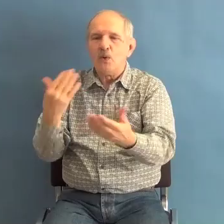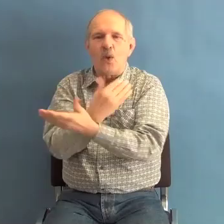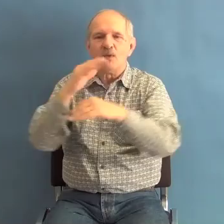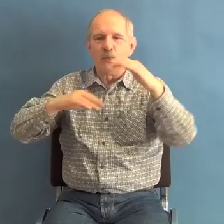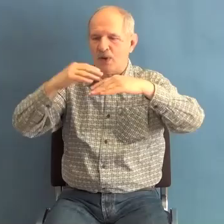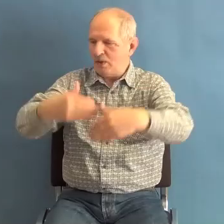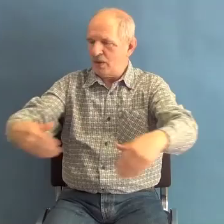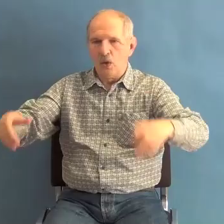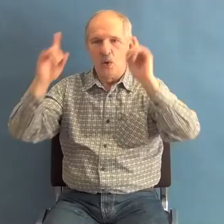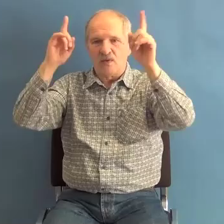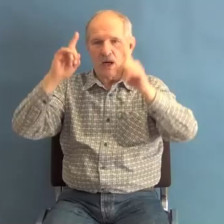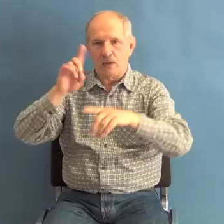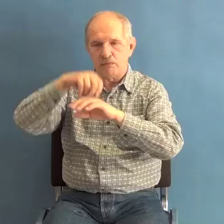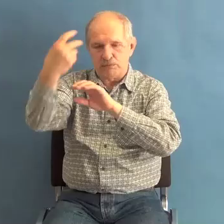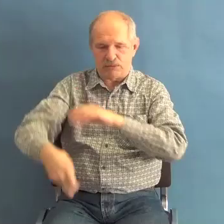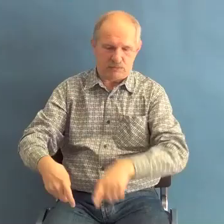Na nowej budowie nie ma barierek i grozi to upadkiem.